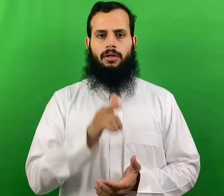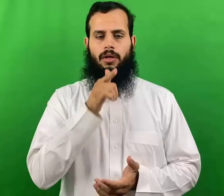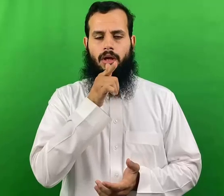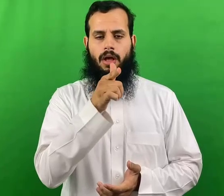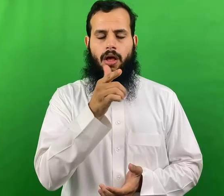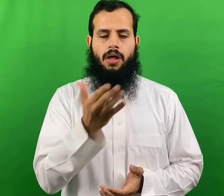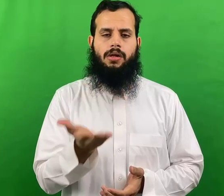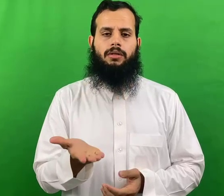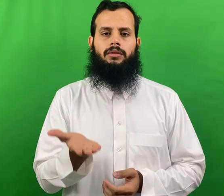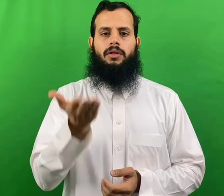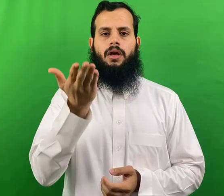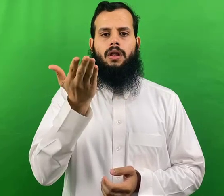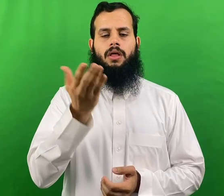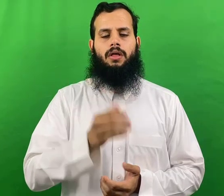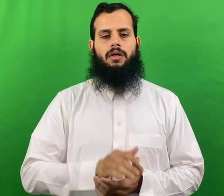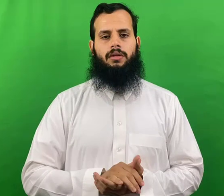قال تعالى